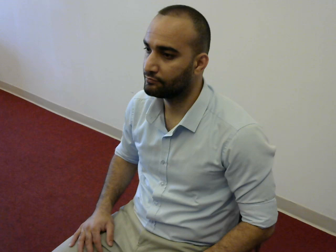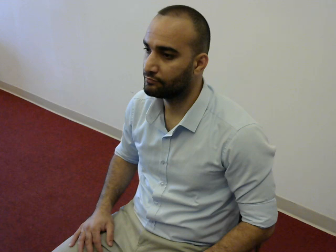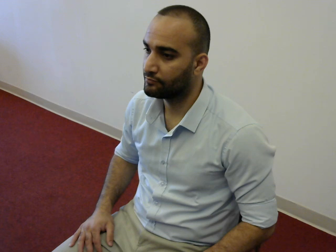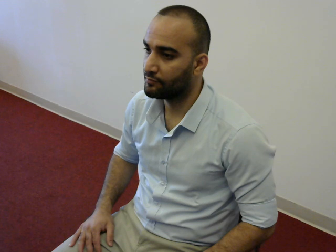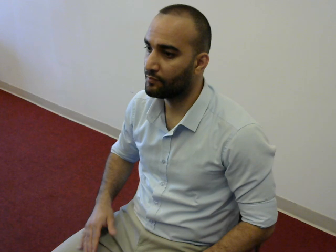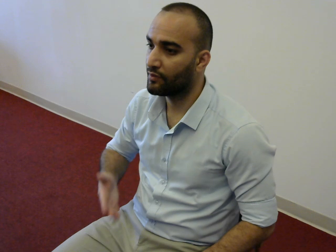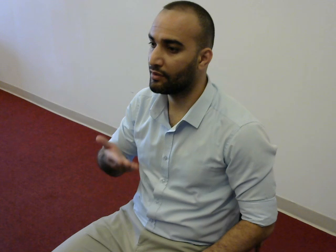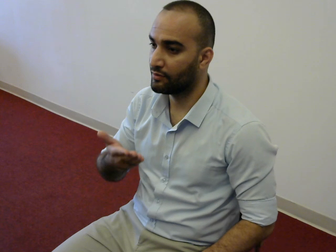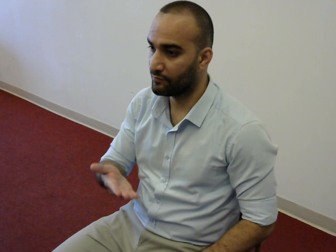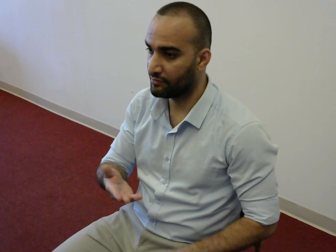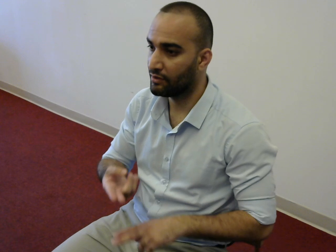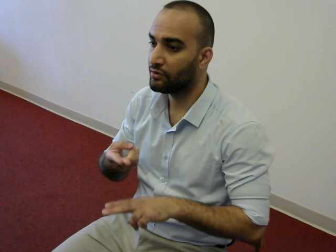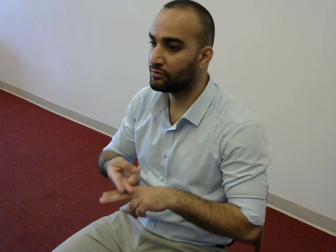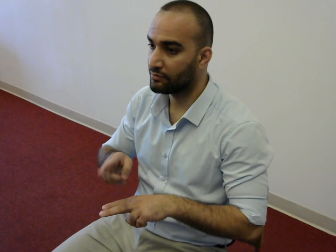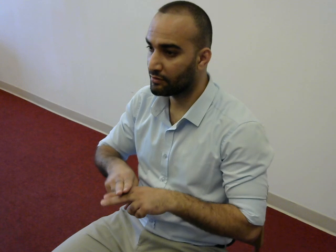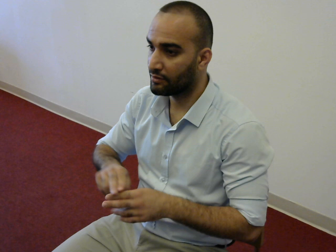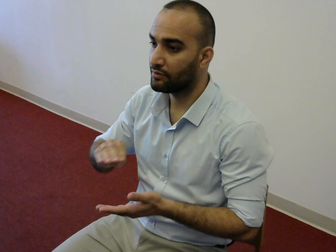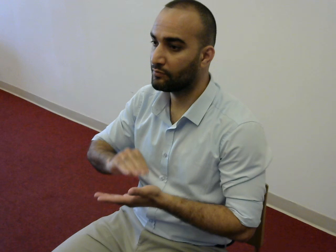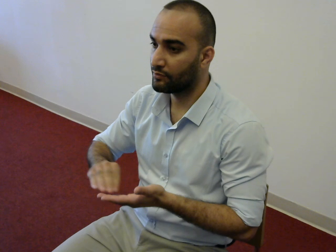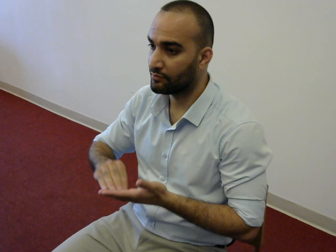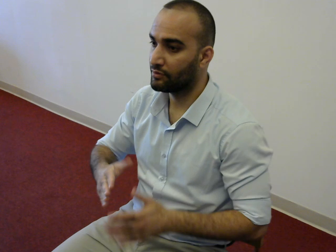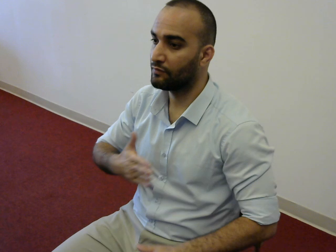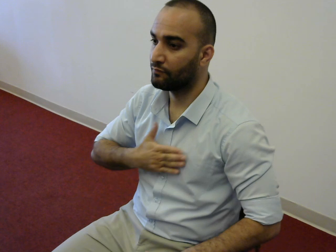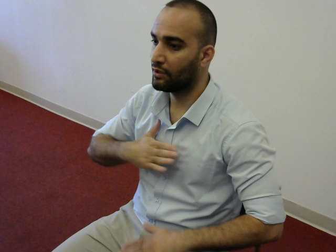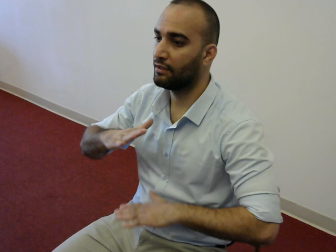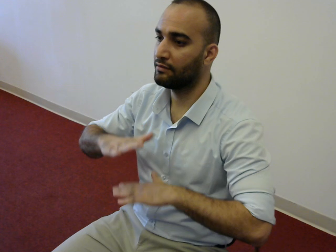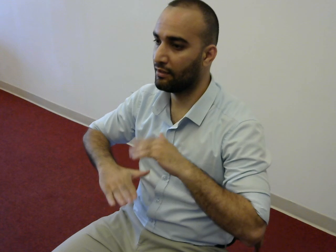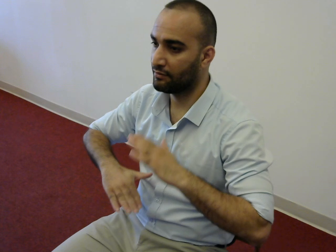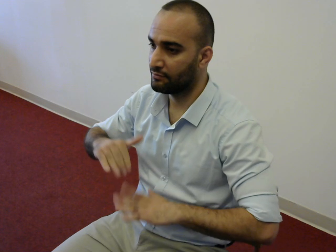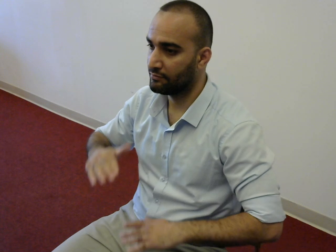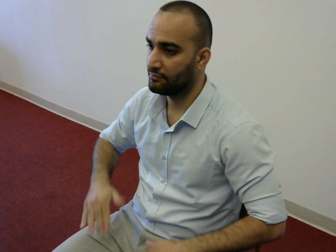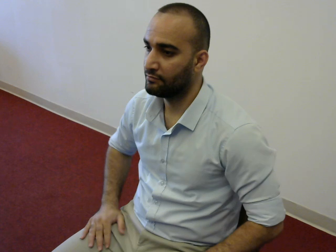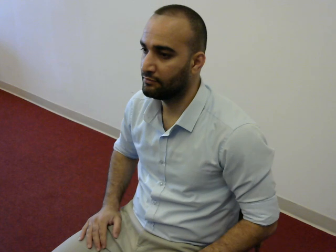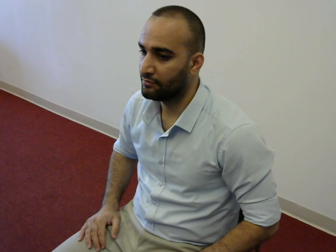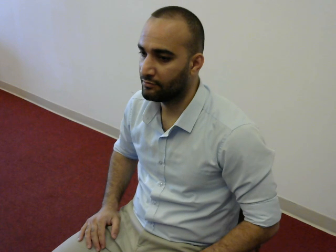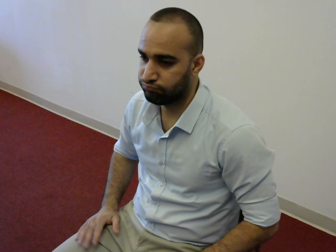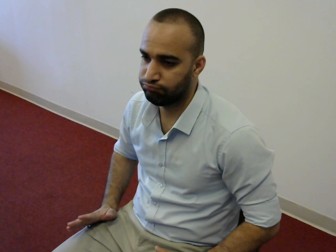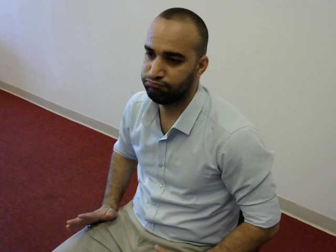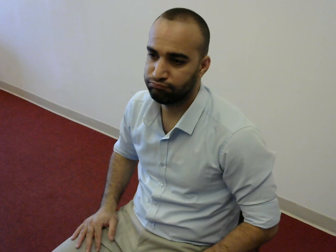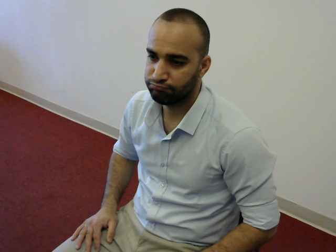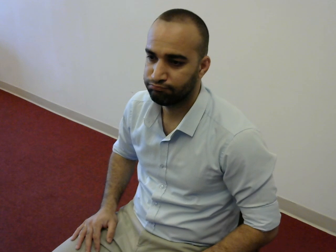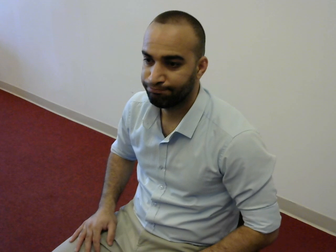Bu yazılar mənə aiddir